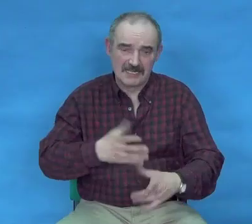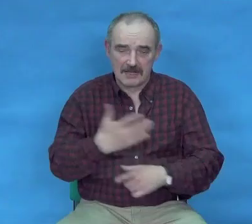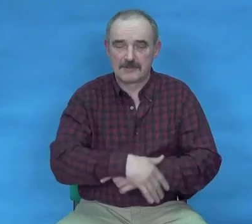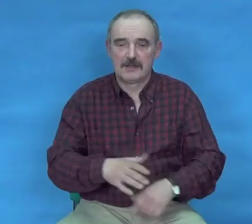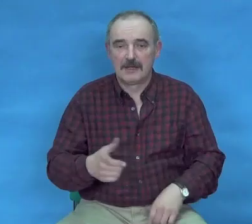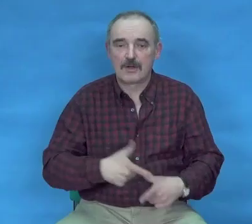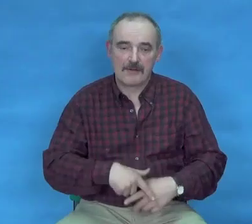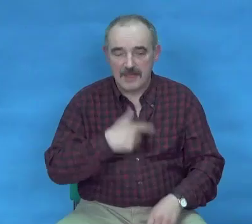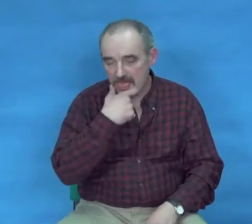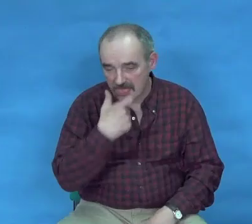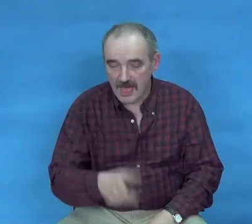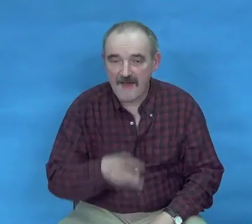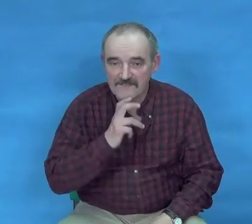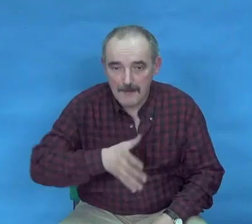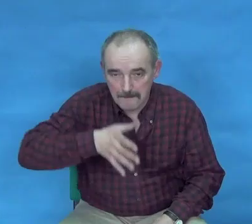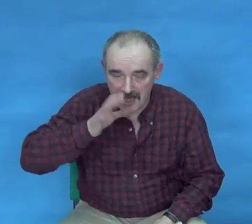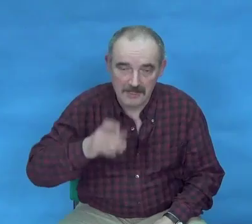Na końcu jest zmęczony i pije wodę.